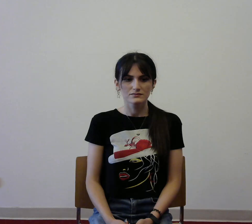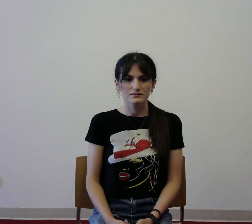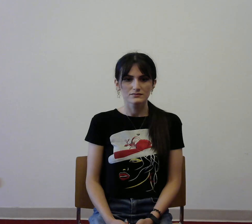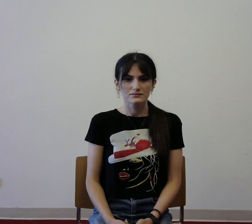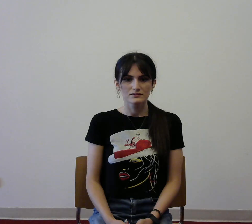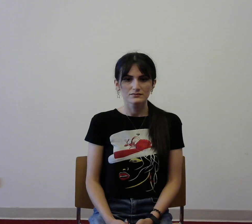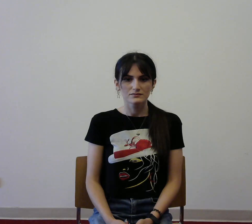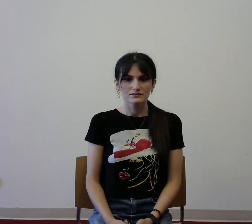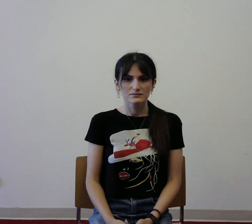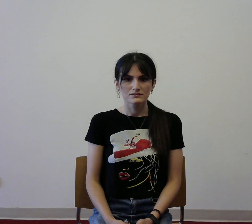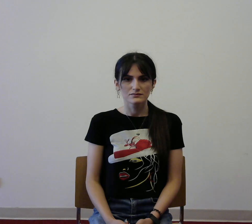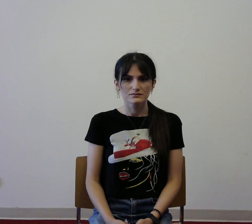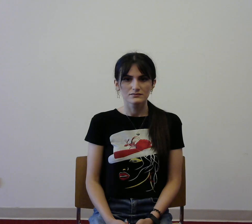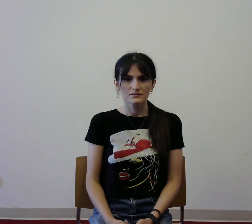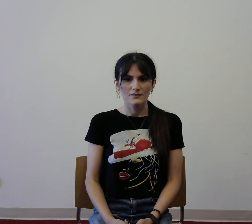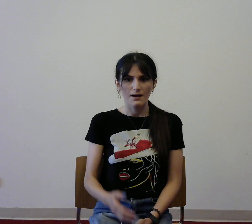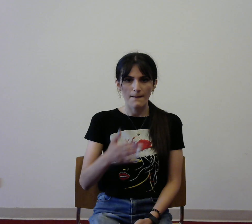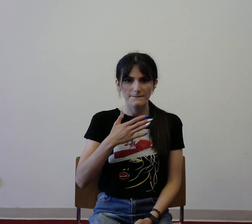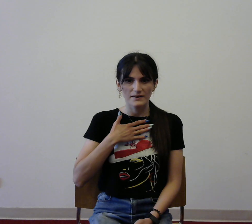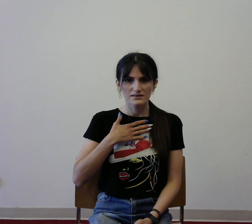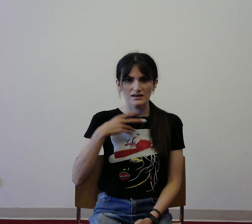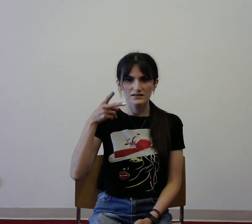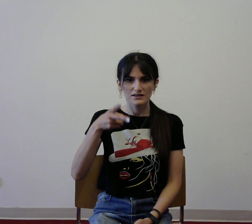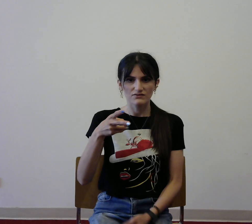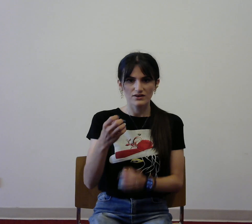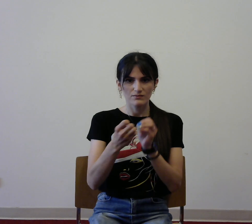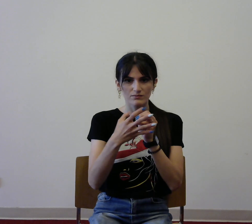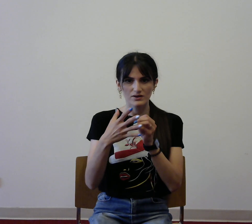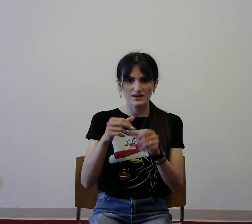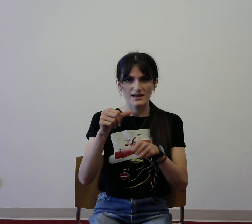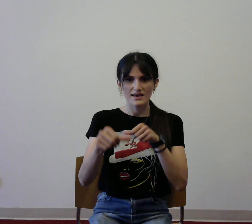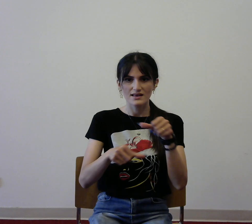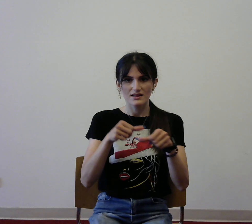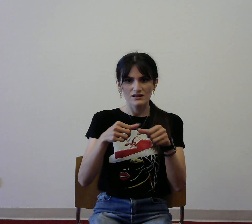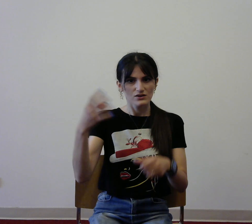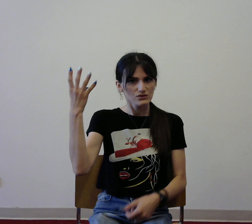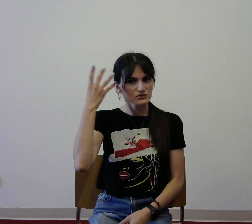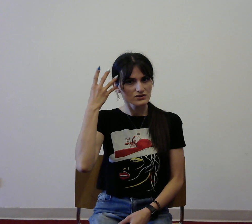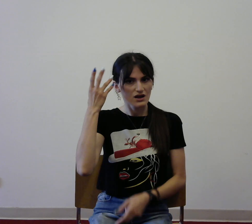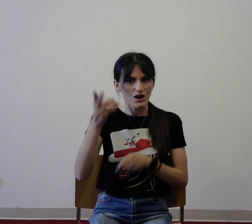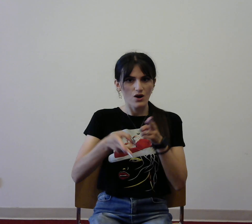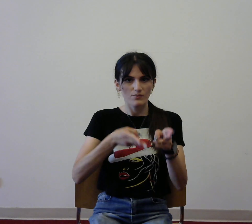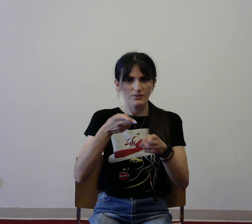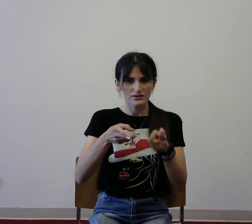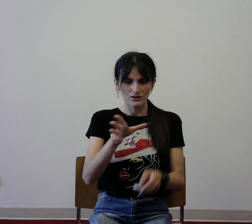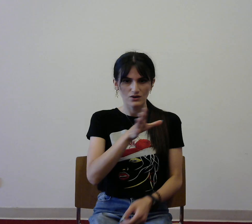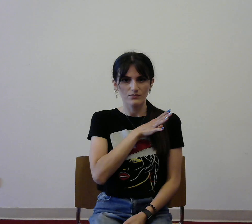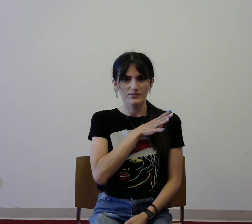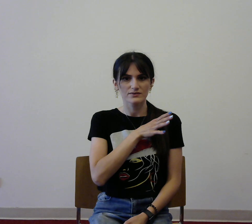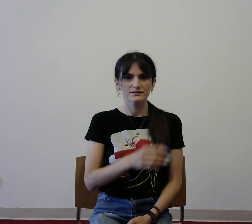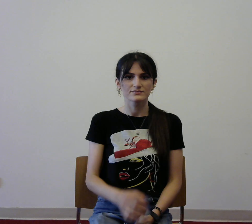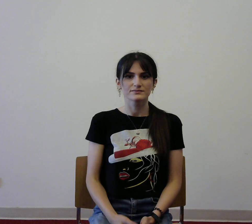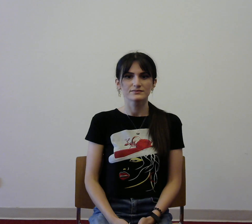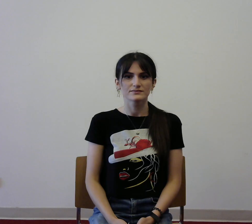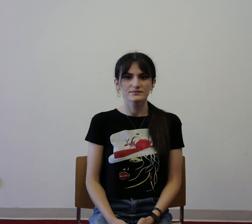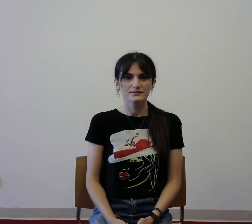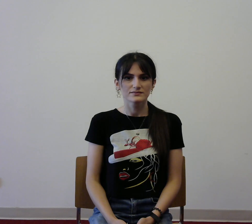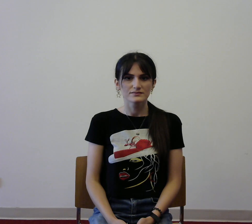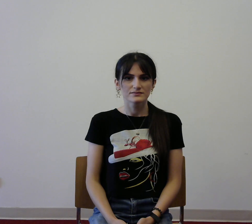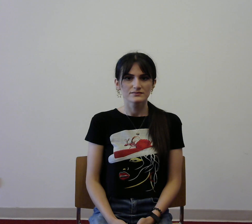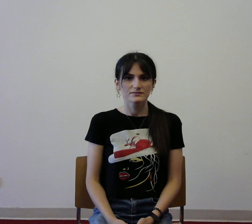Mən 2015-ci ildə koxlear implant əməliyyatı keçirmişəm